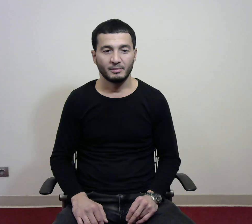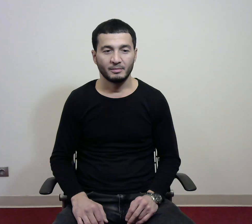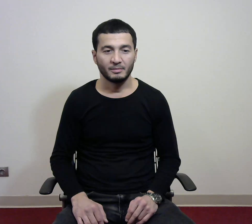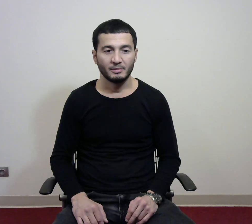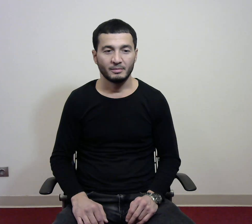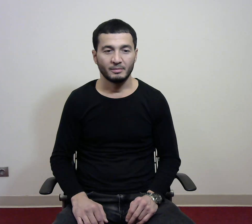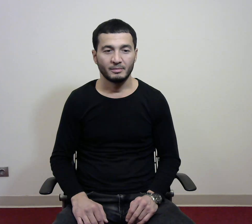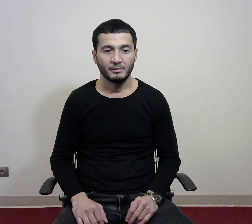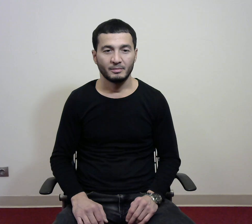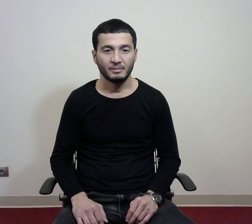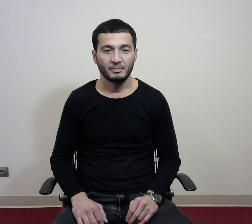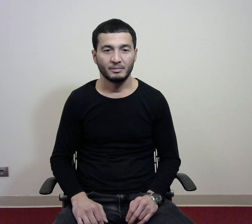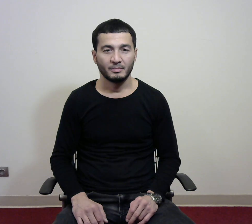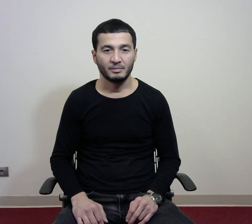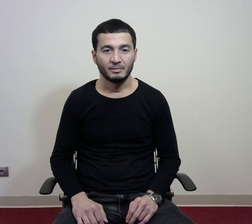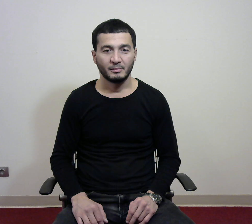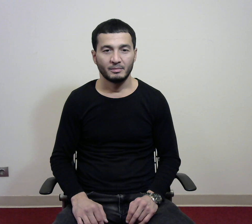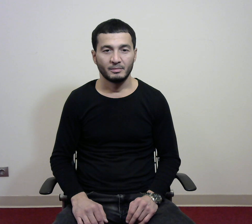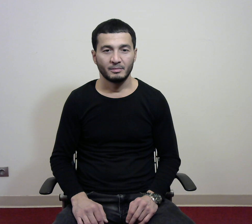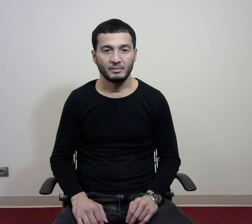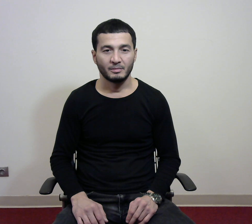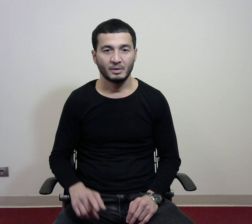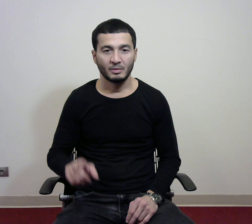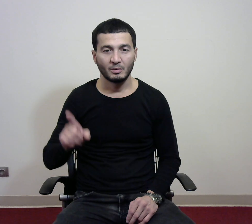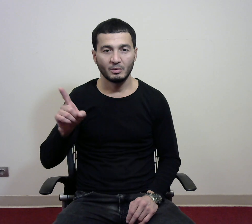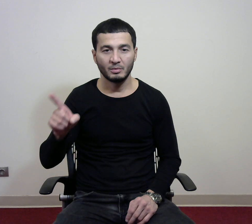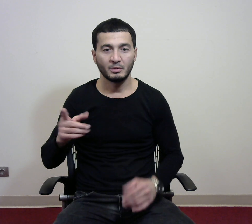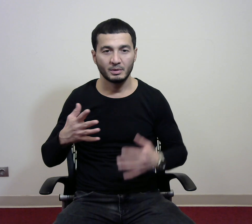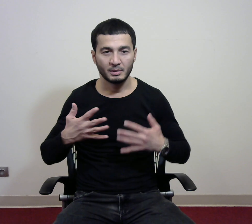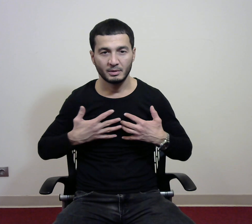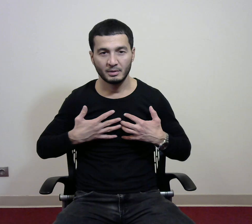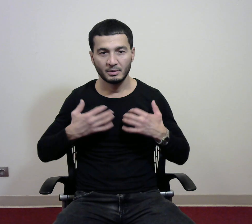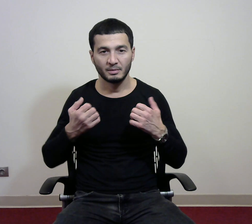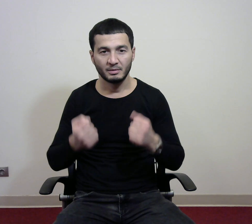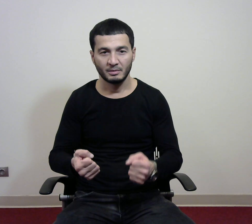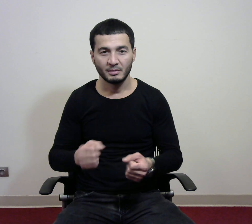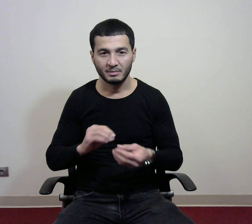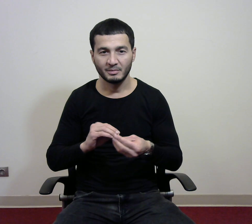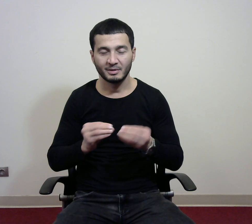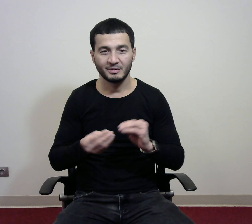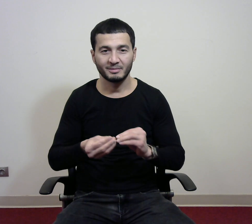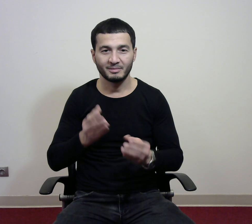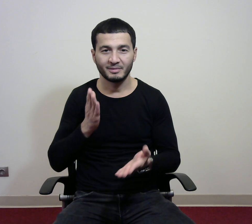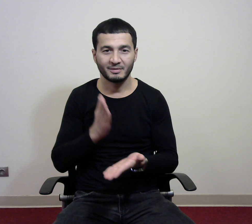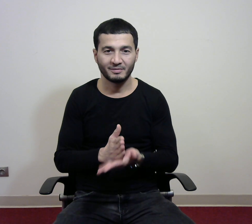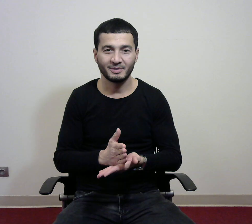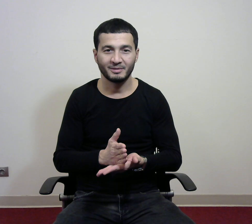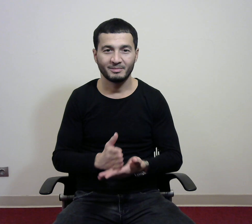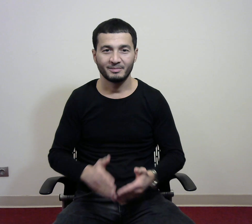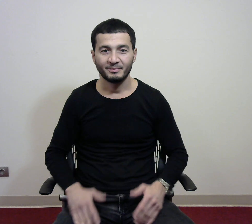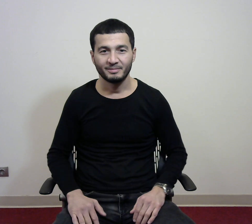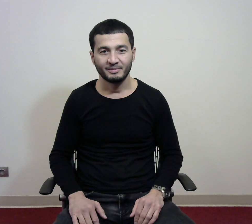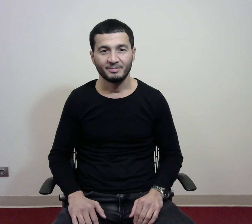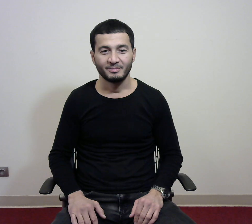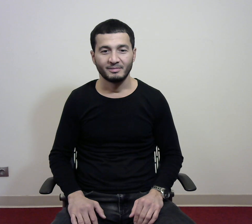Onun sağlamlıq problemi var